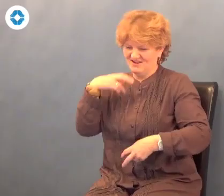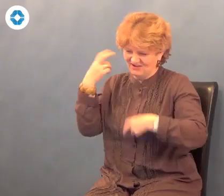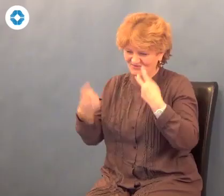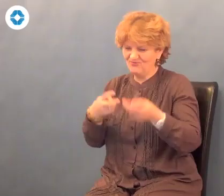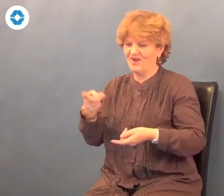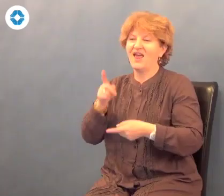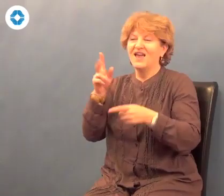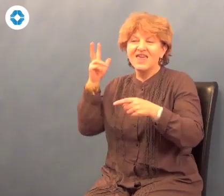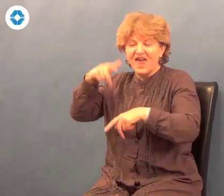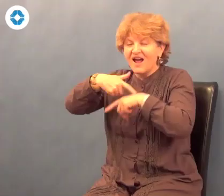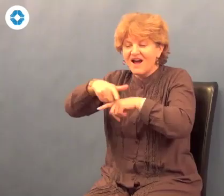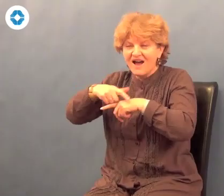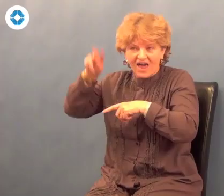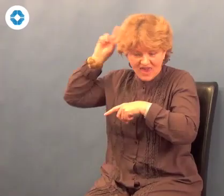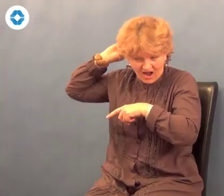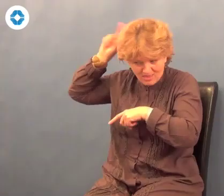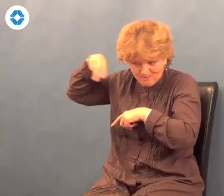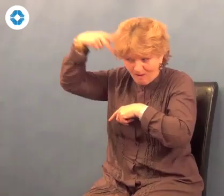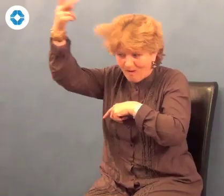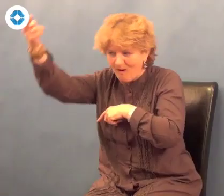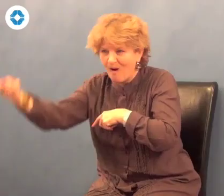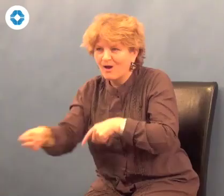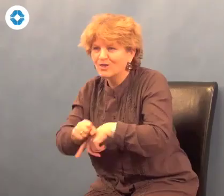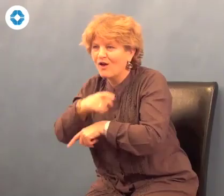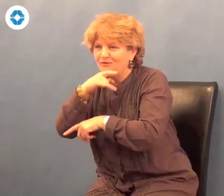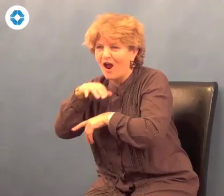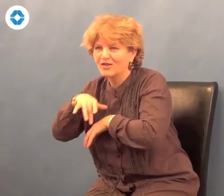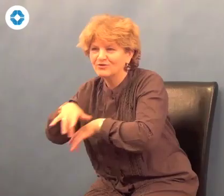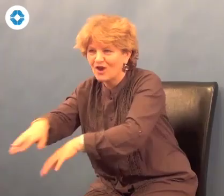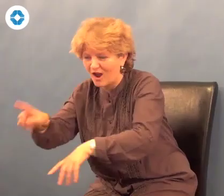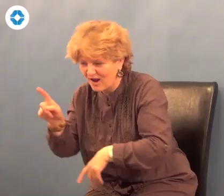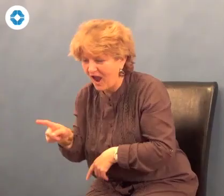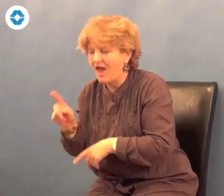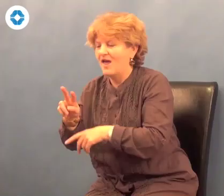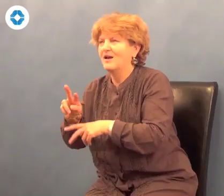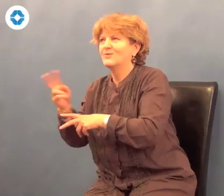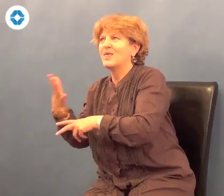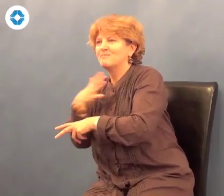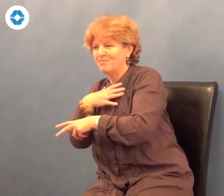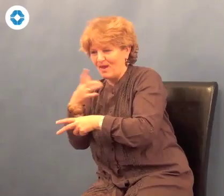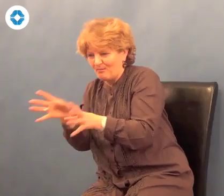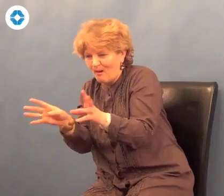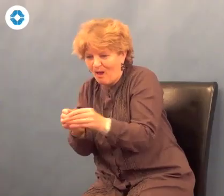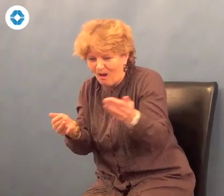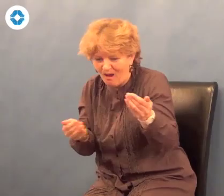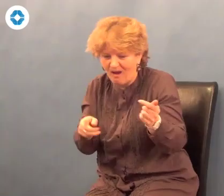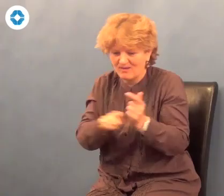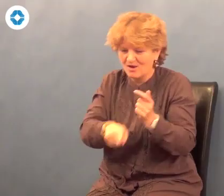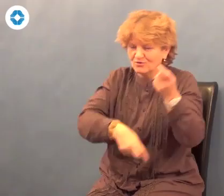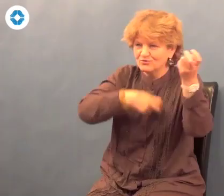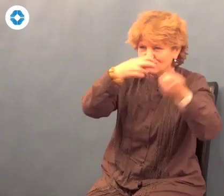Chłopak spadł z jelenia do rzeki, już w wodzie złapał psa, ponieważ pies, biegnąc, też wpadł do rzeki, wyszli z rzeki i szukają żaby.